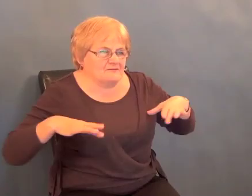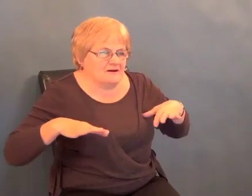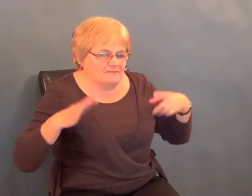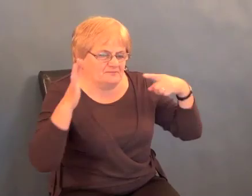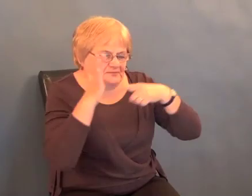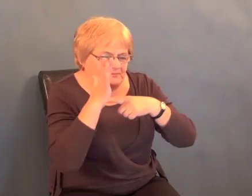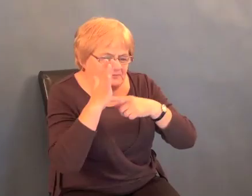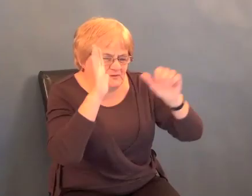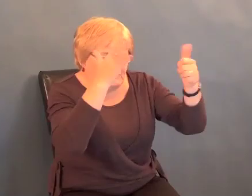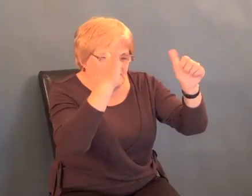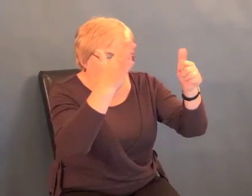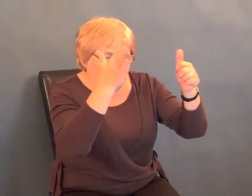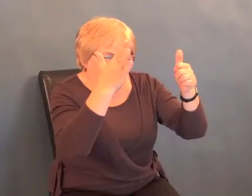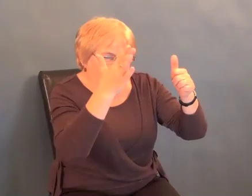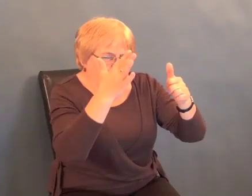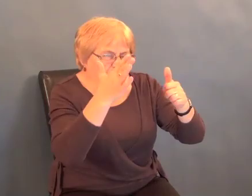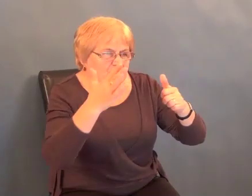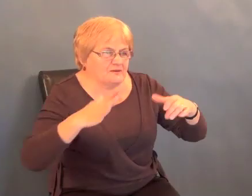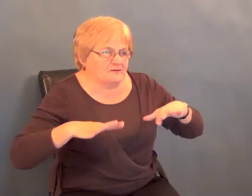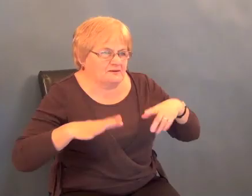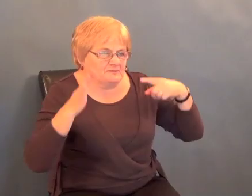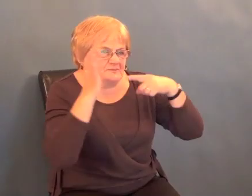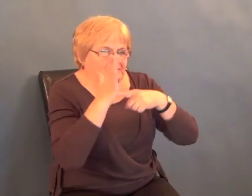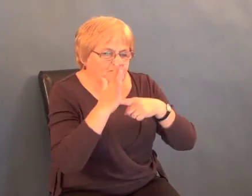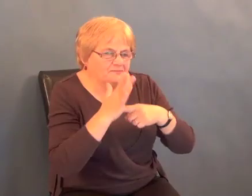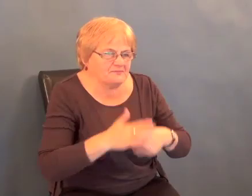Szóstego jest wolne.